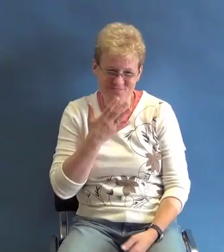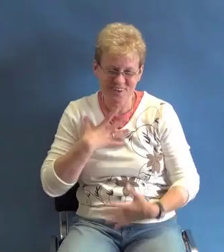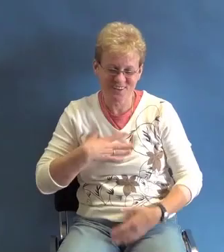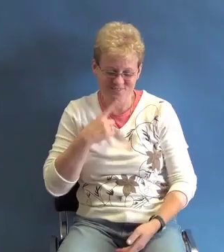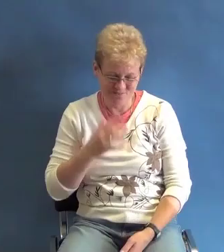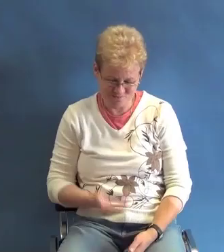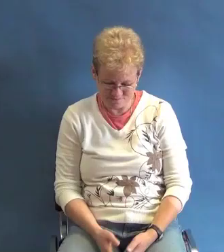Opowiadam, więc tak to wygląda.